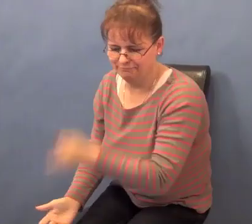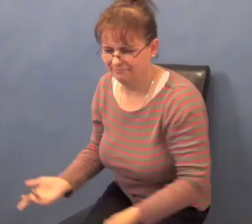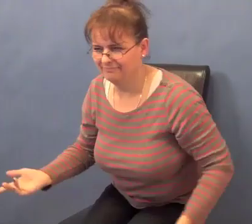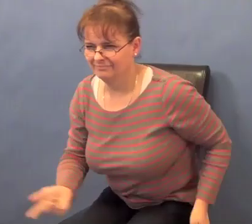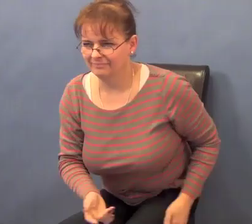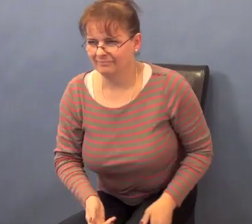Nie da rady.